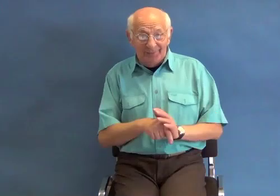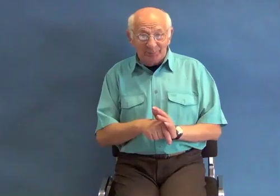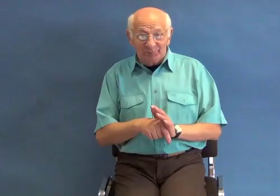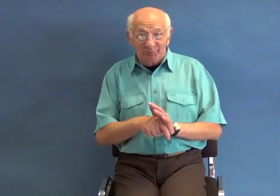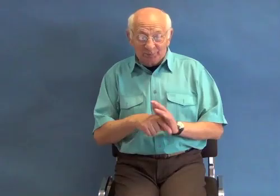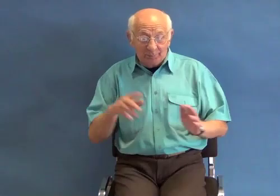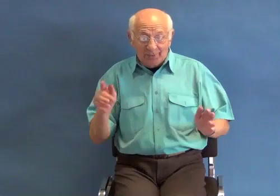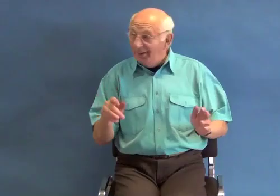Do.